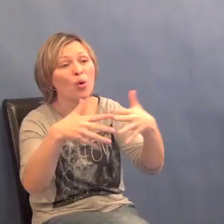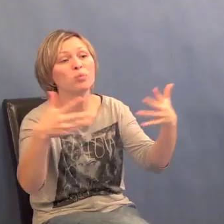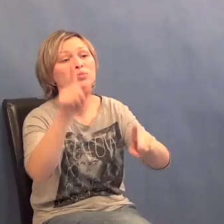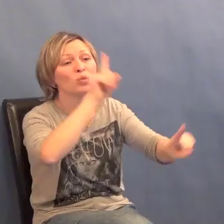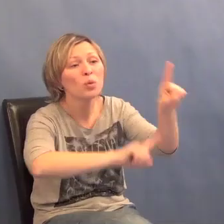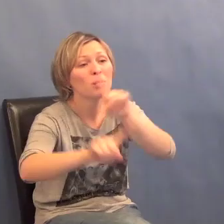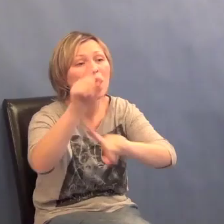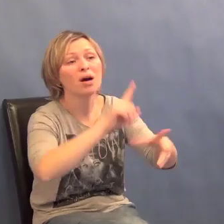Tam będą mu tłumaczyć.